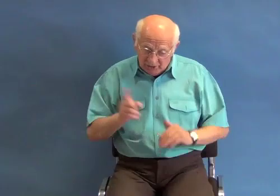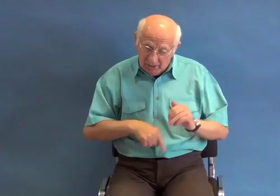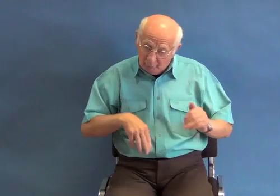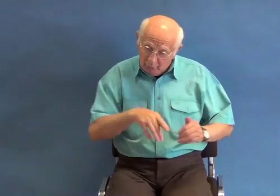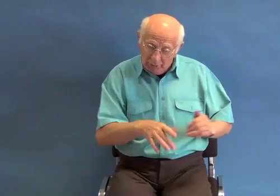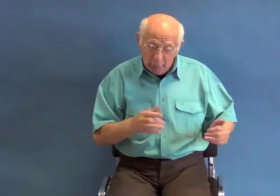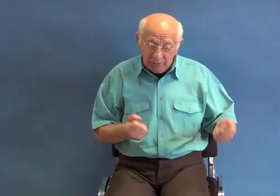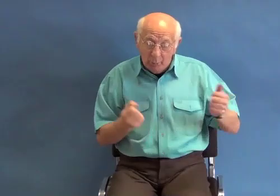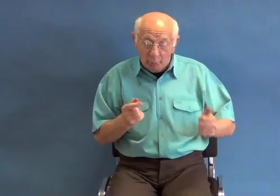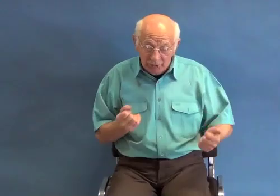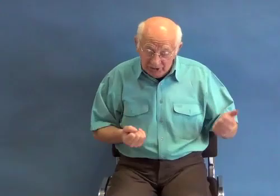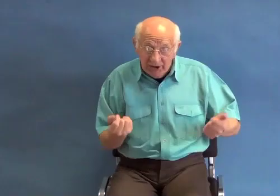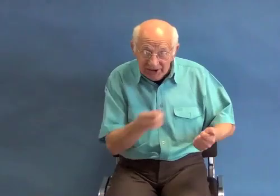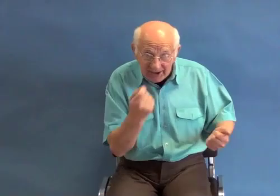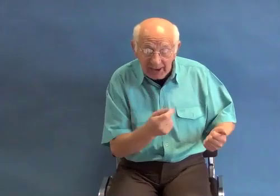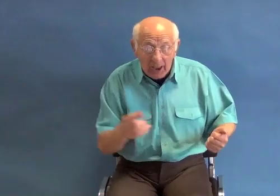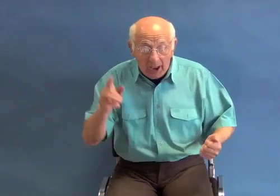Źle idzie, bo samochód jedzie.